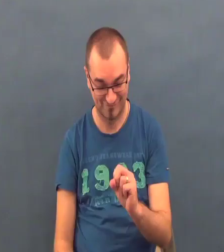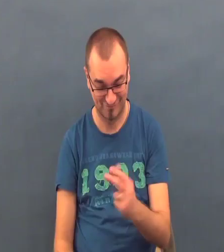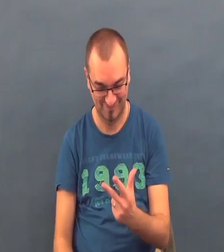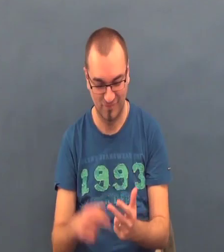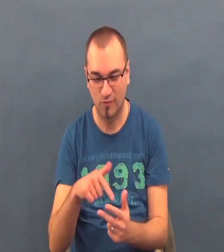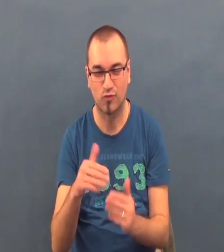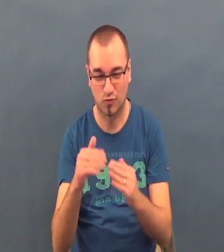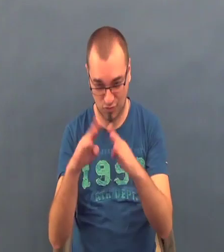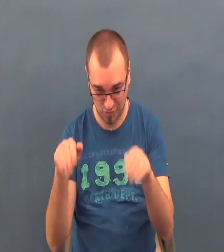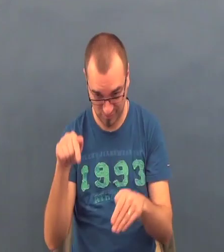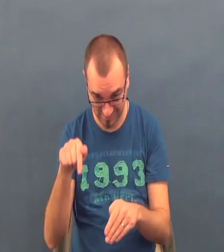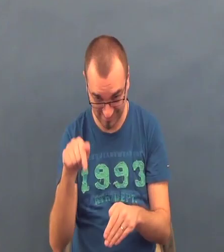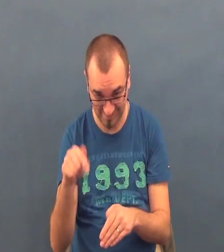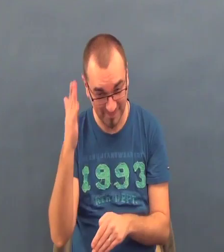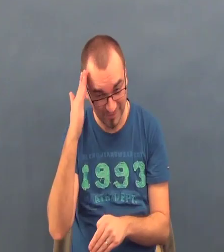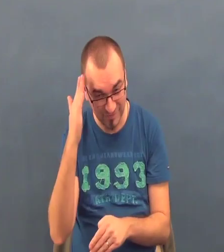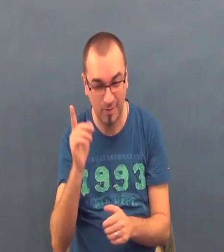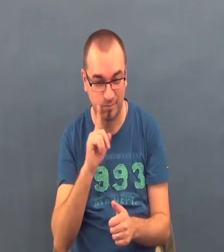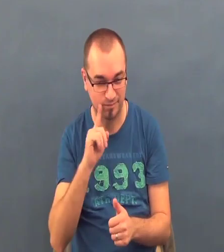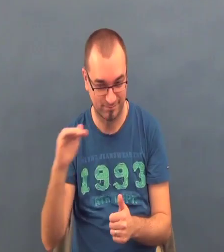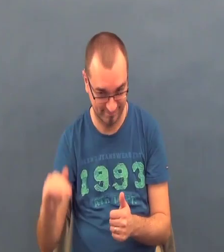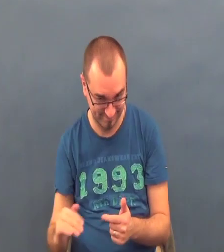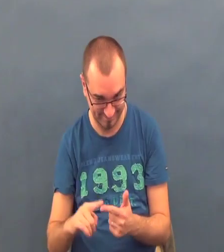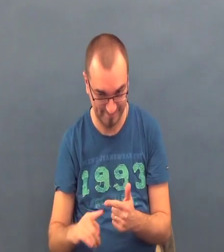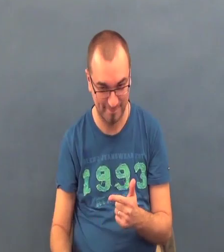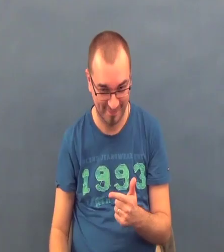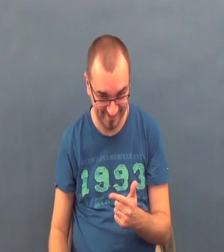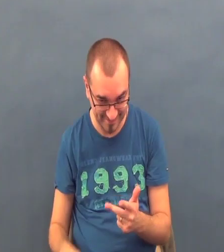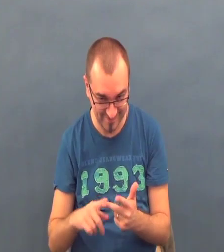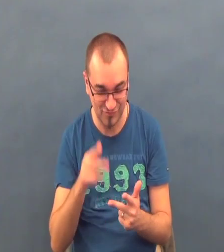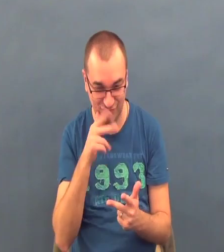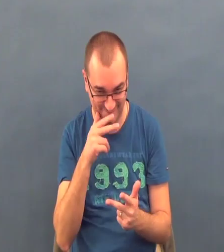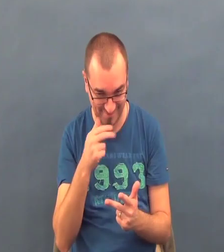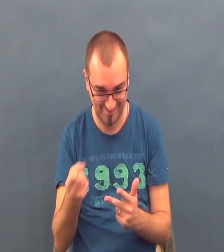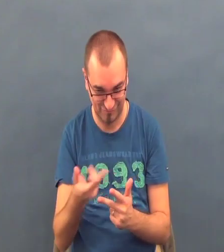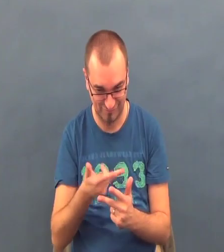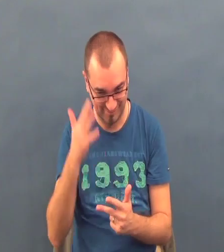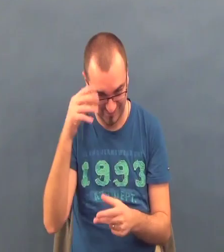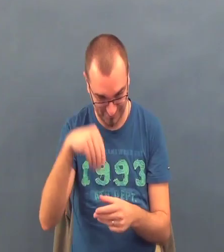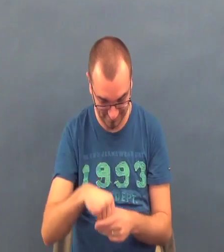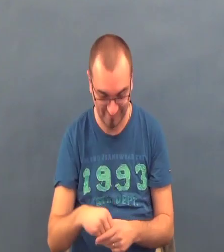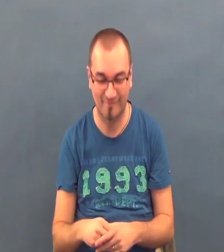W domu mieszkają: mały chłopiec, pies i żaba. We trójkę mieszkają w tym domu.